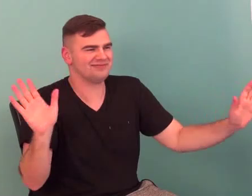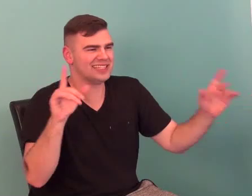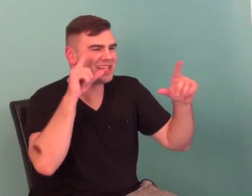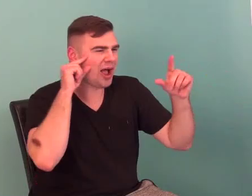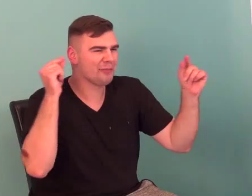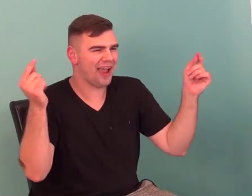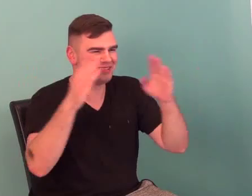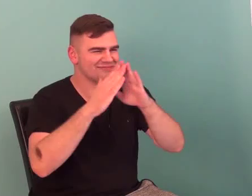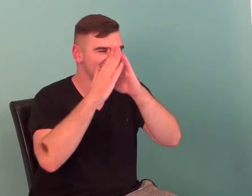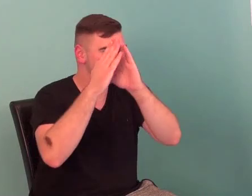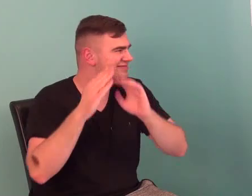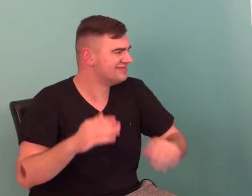W chacie, w Zakopanem.